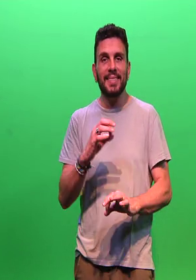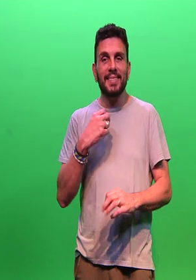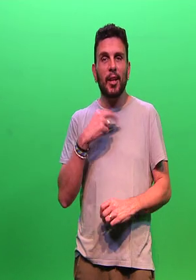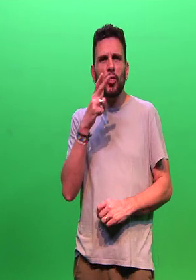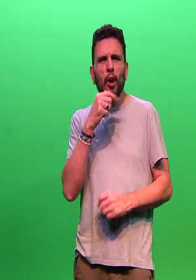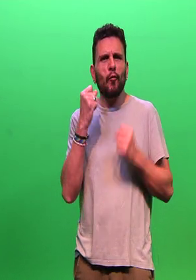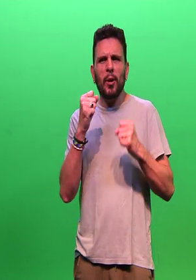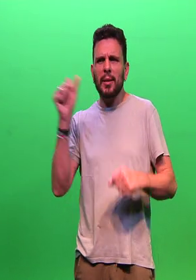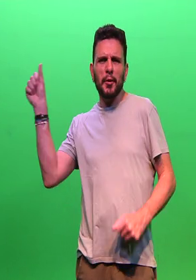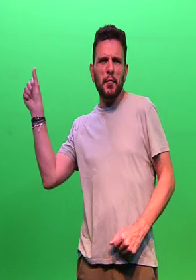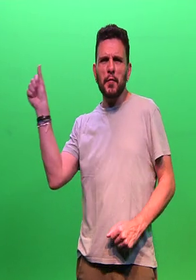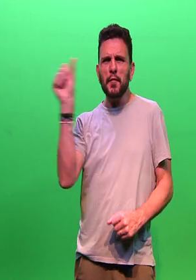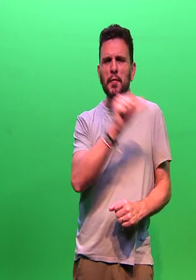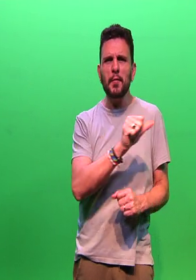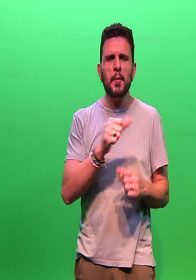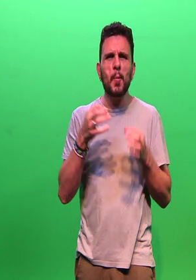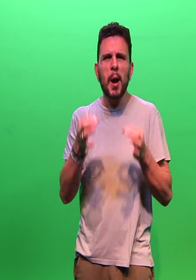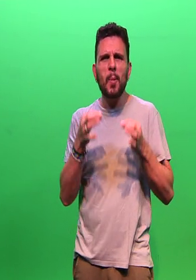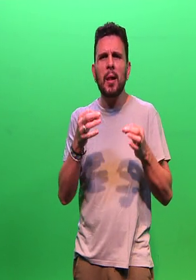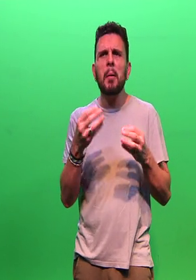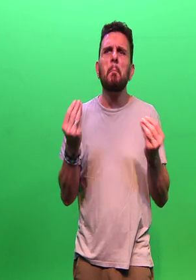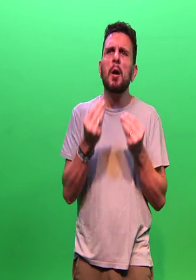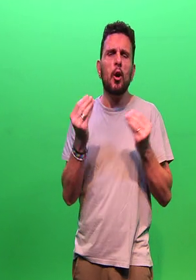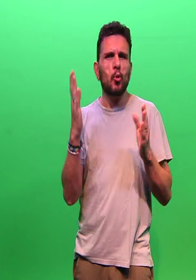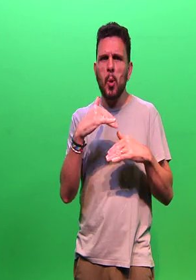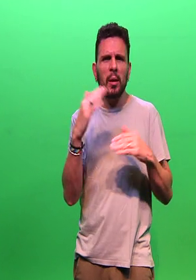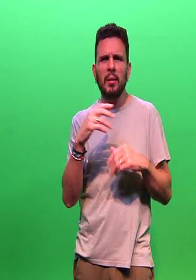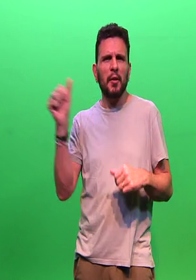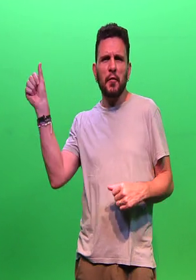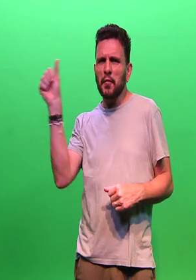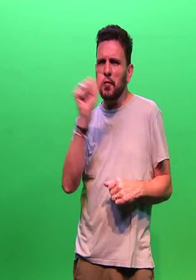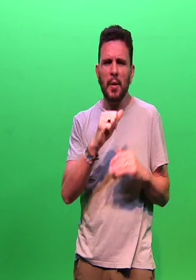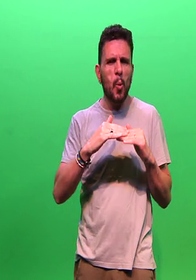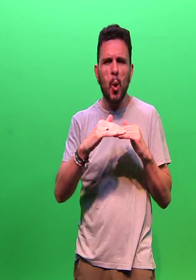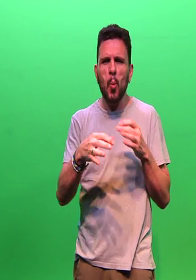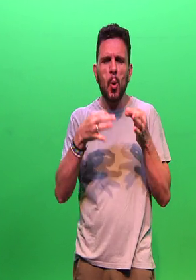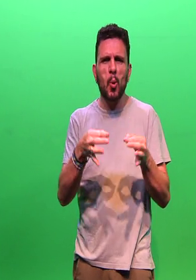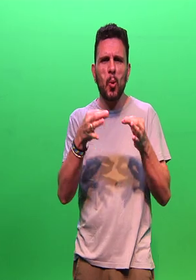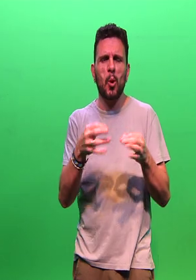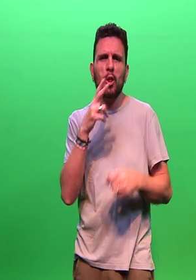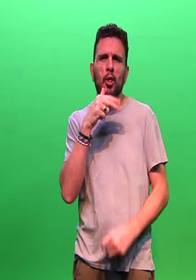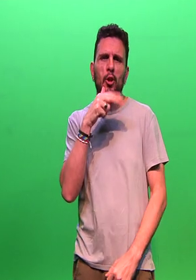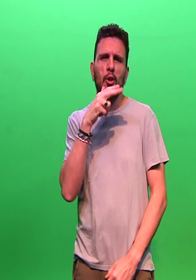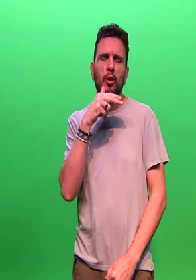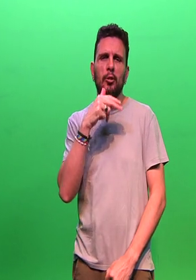Sento un dolor intens durant tot el dia, sempre igual, no noto cap millora, em fa mal.